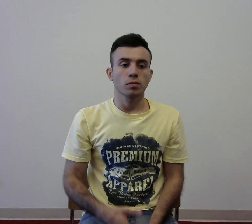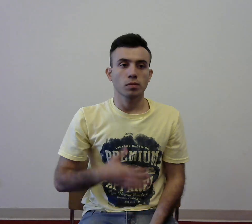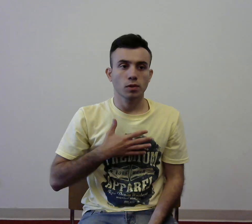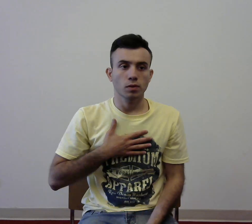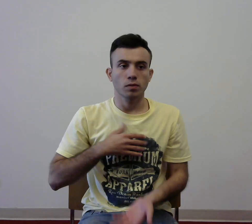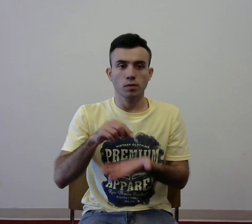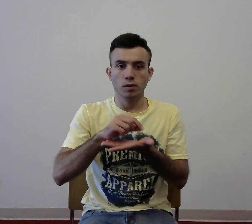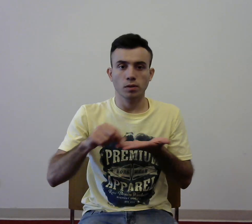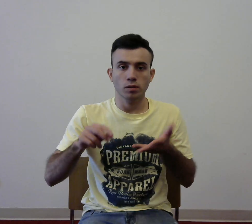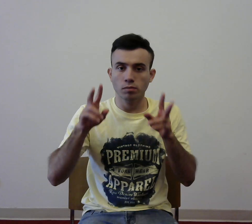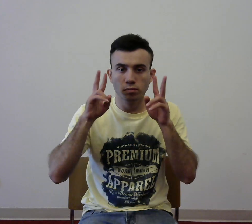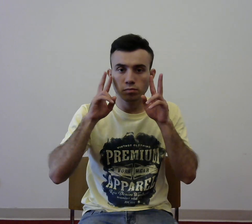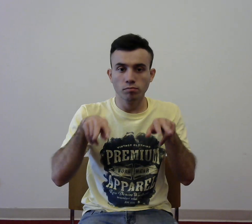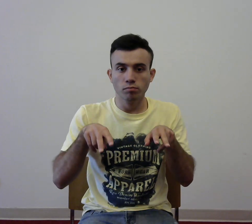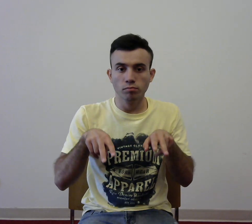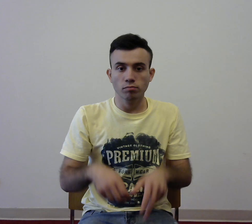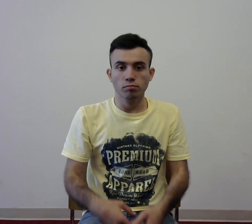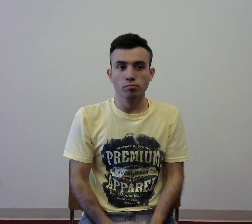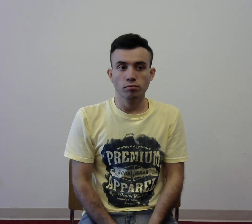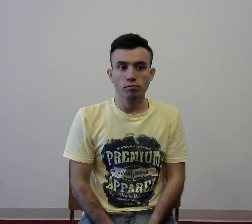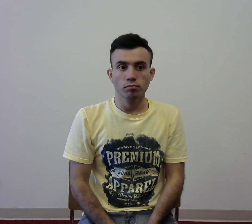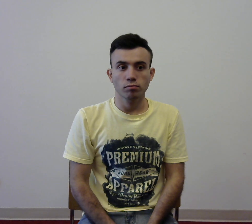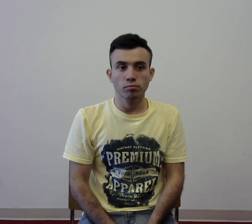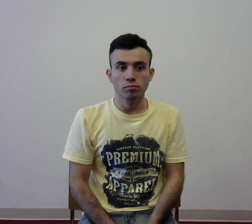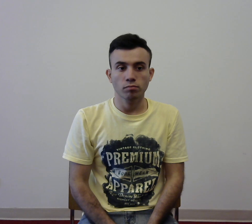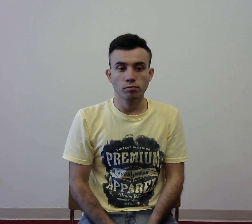Mən yaza bilmirəm